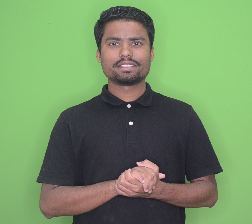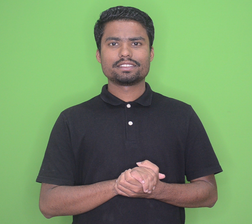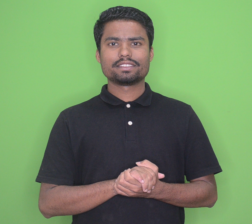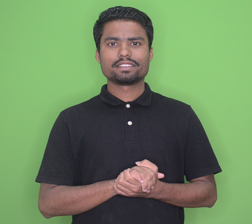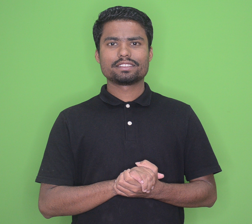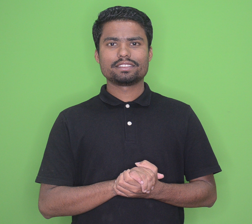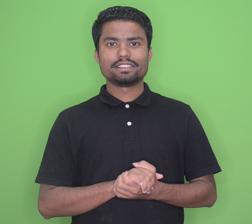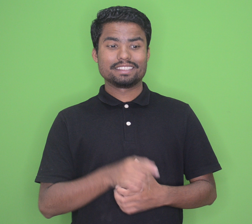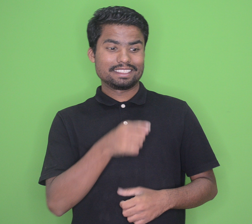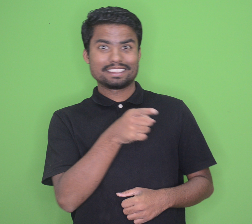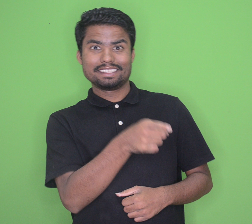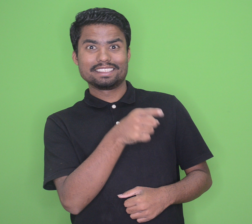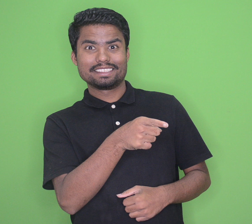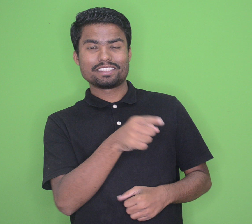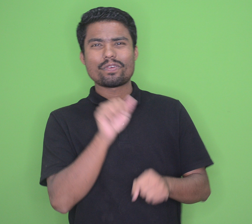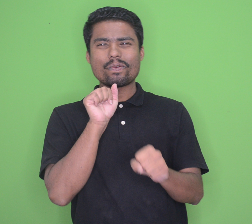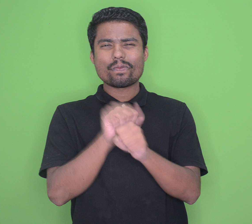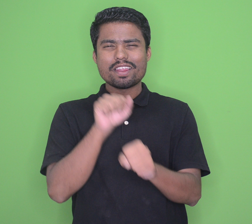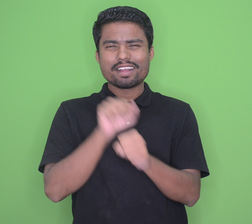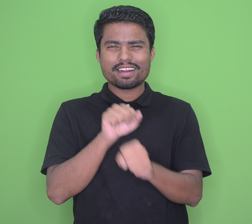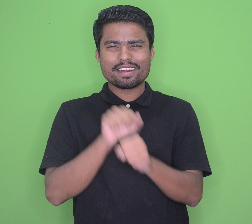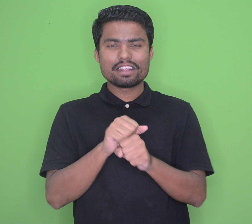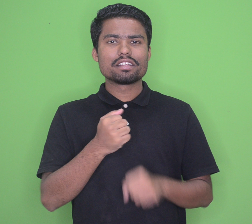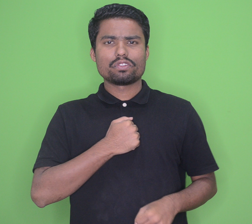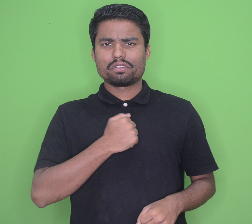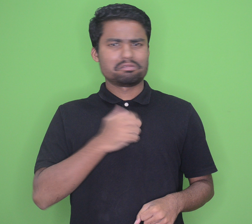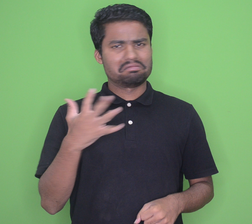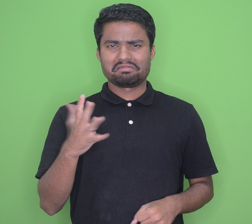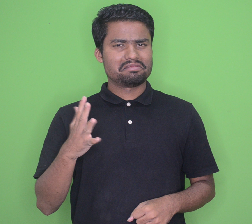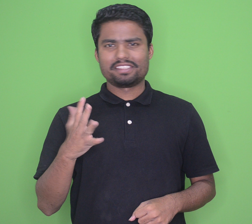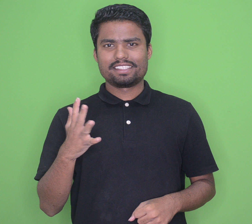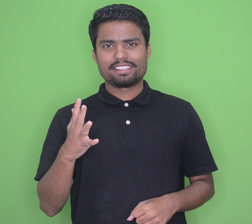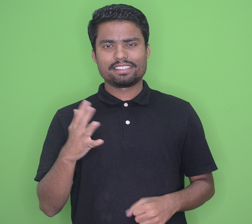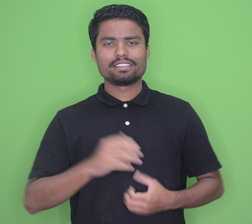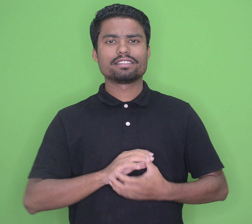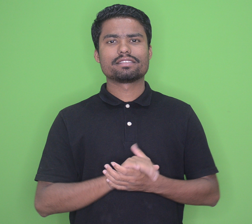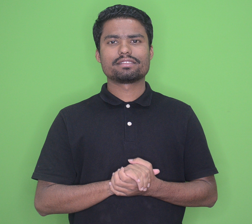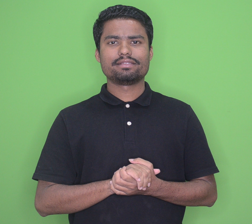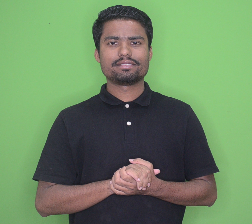this is not mywork